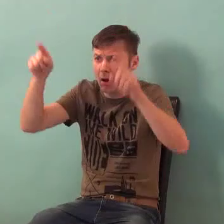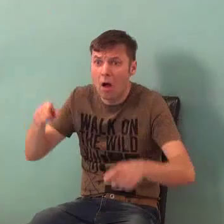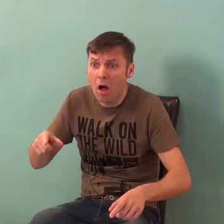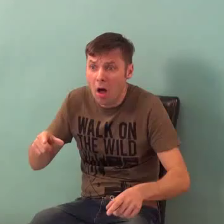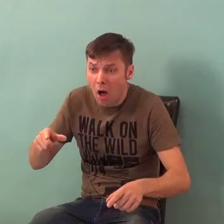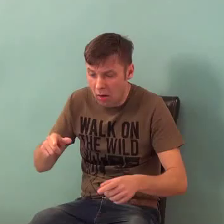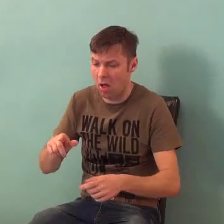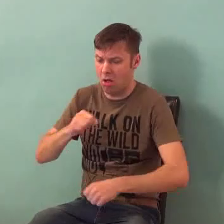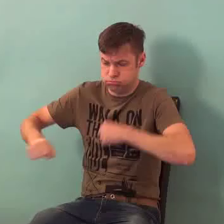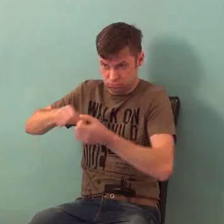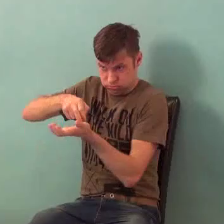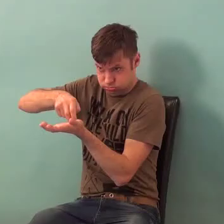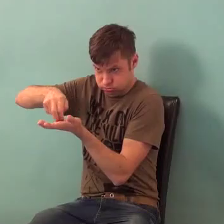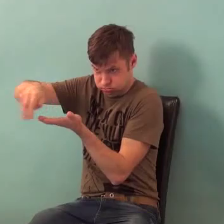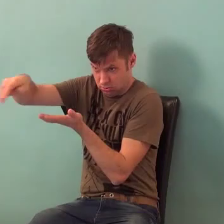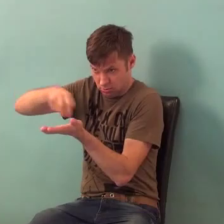Patrzę zdziwiony i idę szybko.